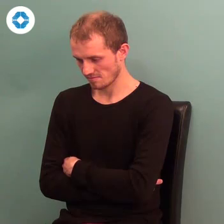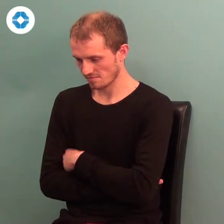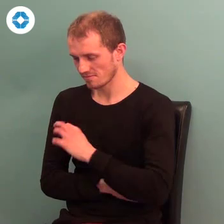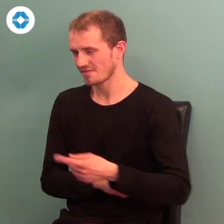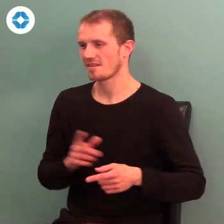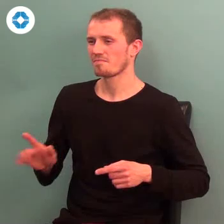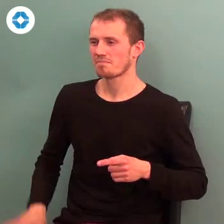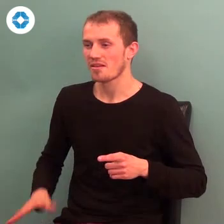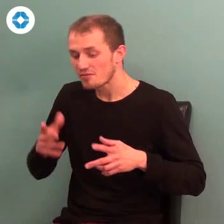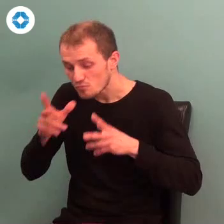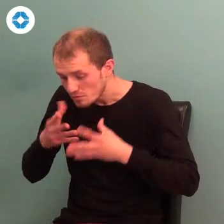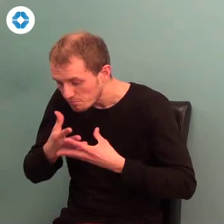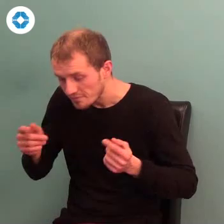Pies widzi, że żaba zniknęła kiedy spali.